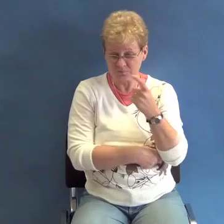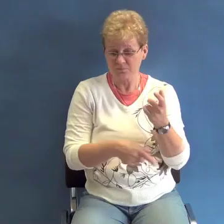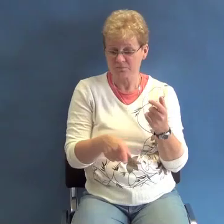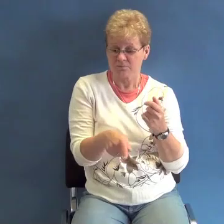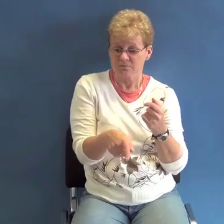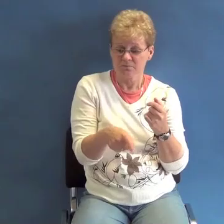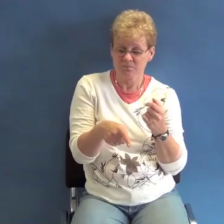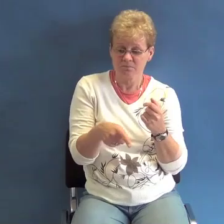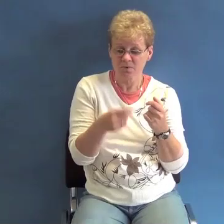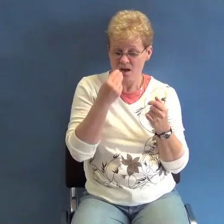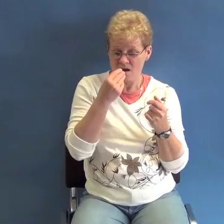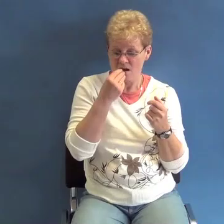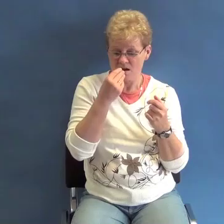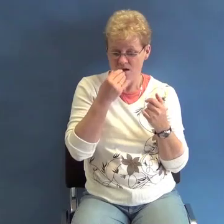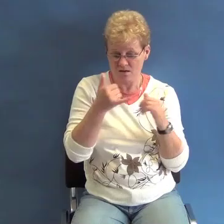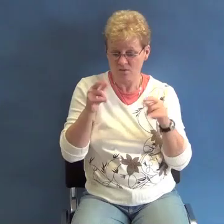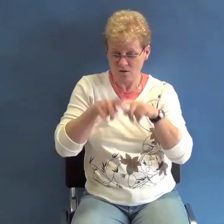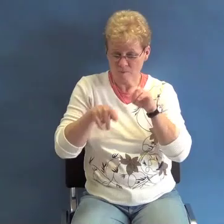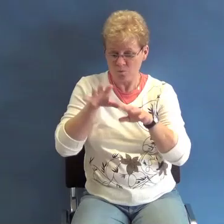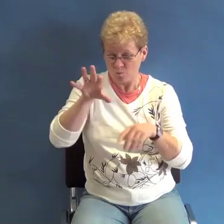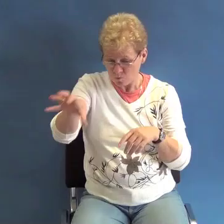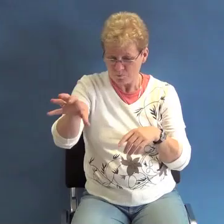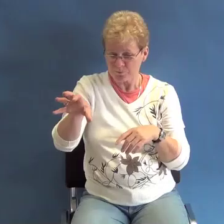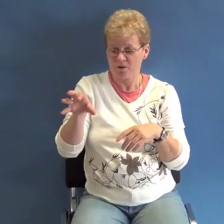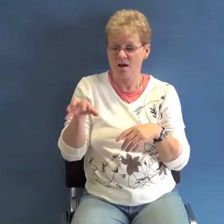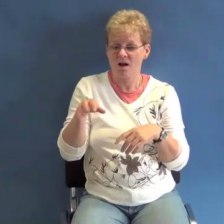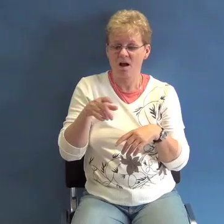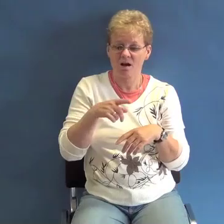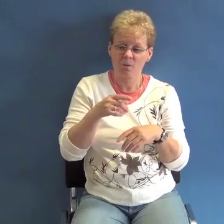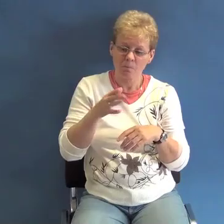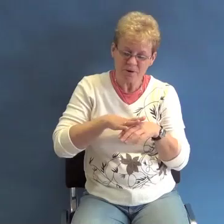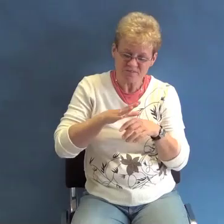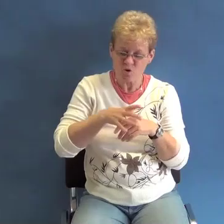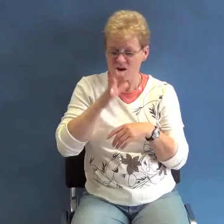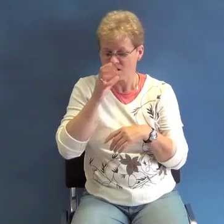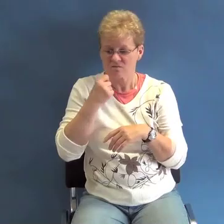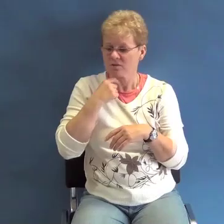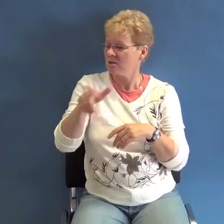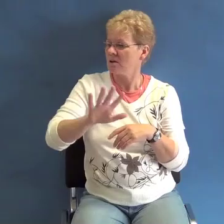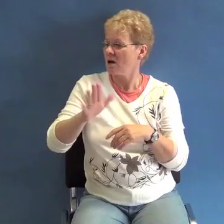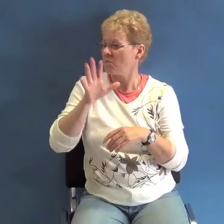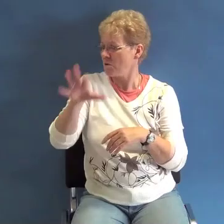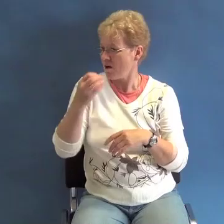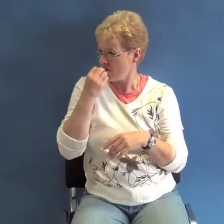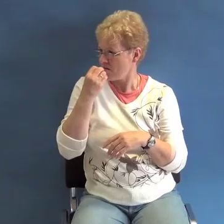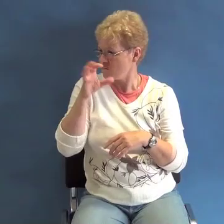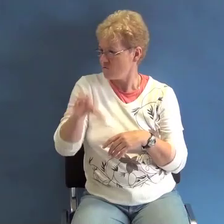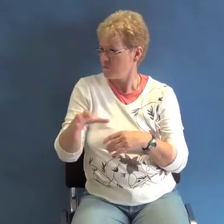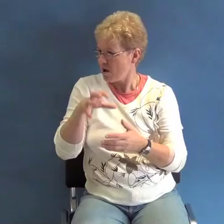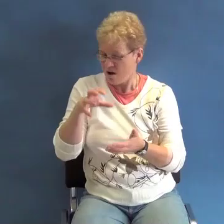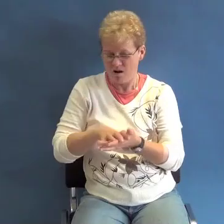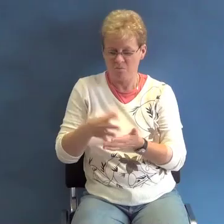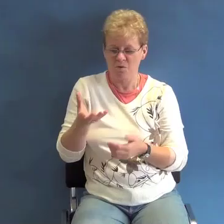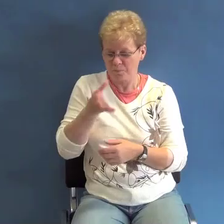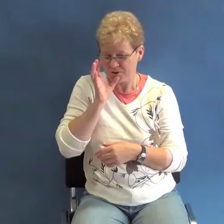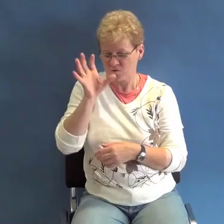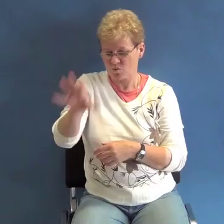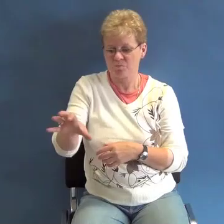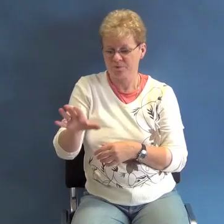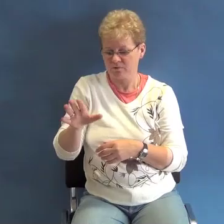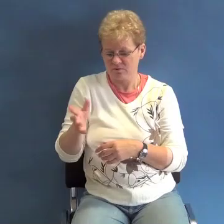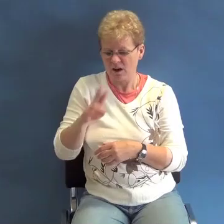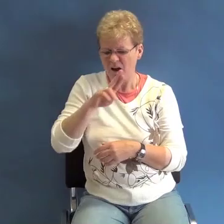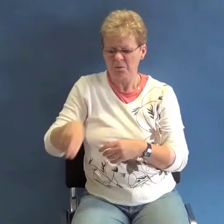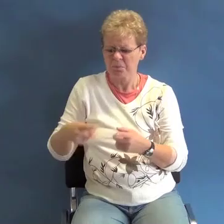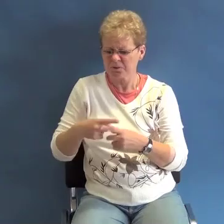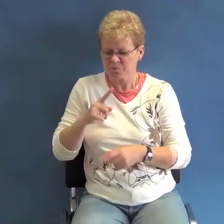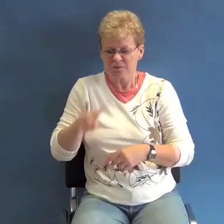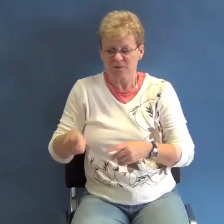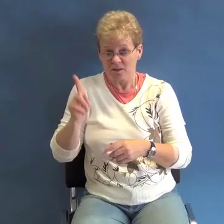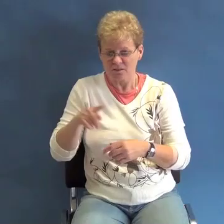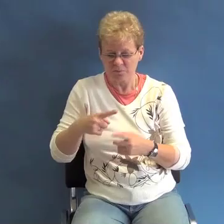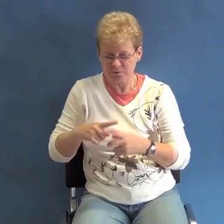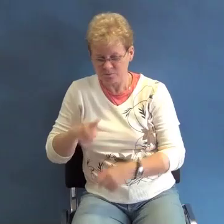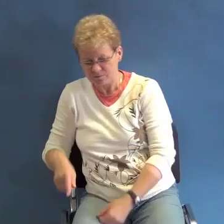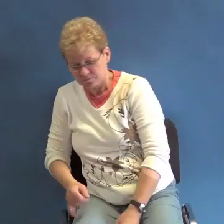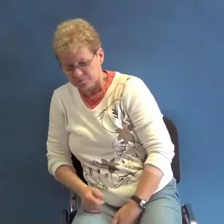Są miejsca przeznaczone tylko na normalne jedzenie, gdzie się nie pije piwa i alkoholu i takie gdzie jest tylko fast food i alkohol. Ale ten znak zakazu tu nie pasuje, nie pasuje.